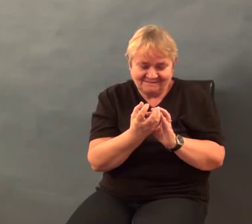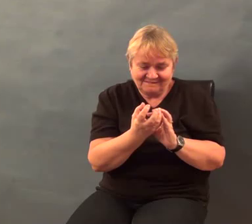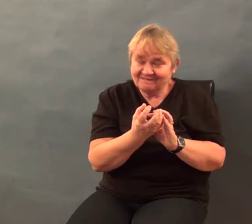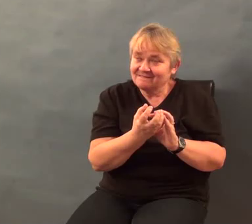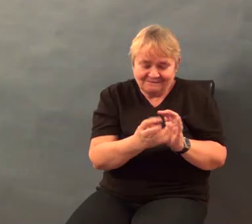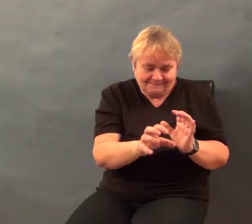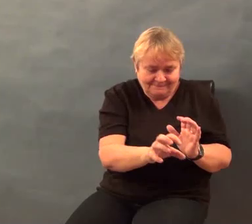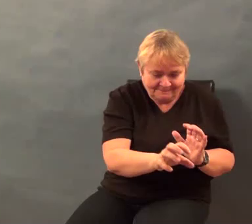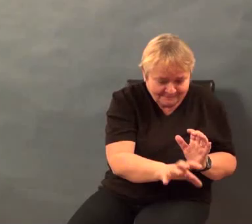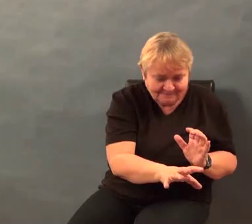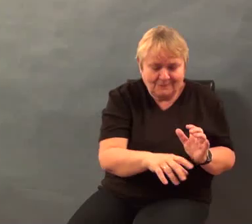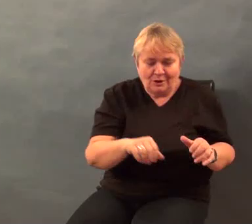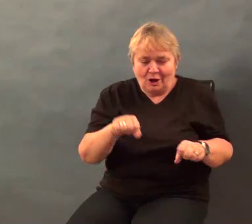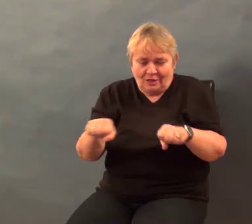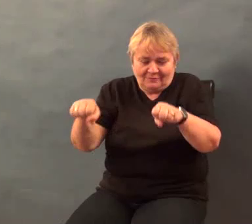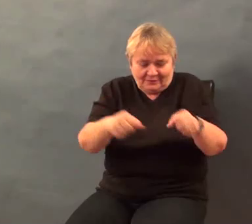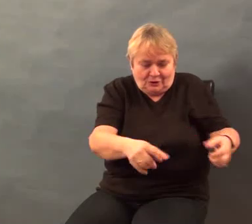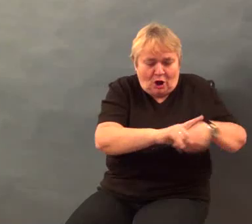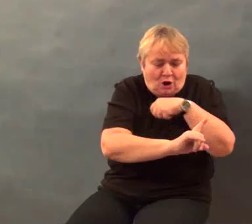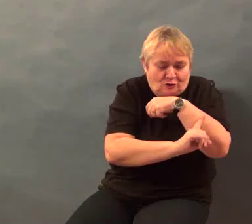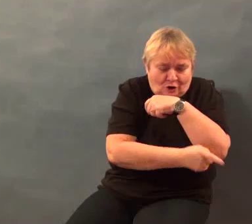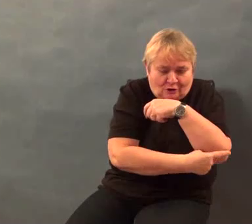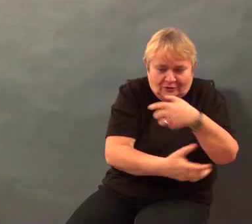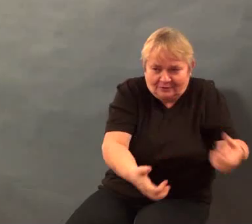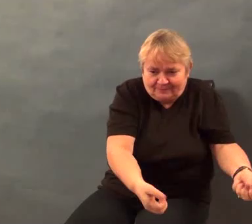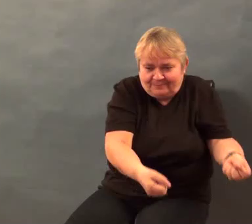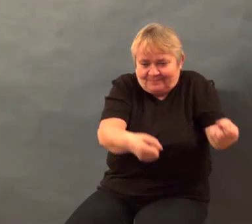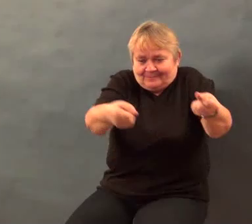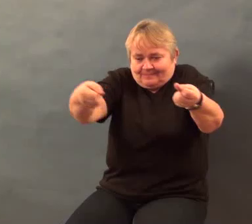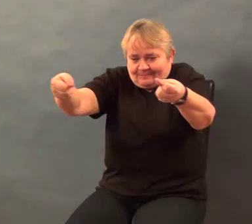Odkłada gruszkę i bierze na rower cały kosz.